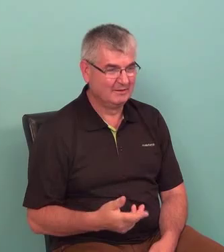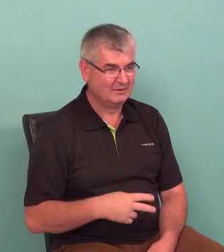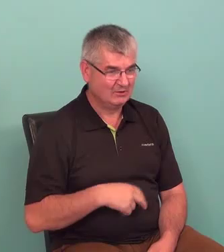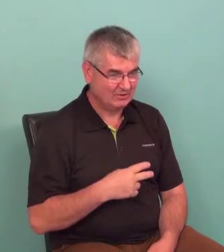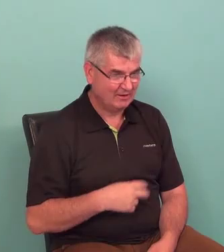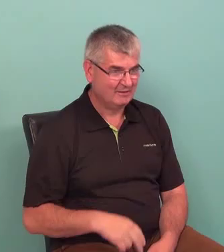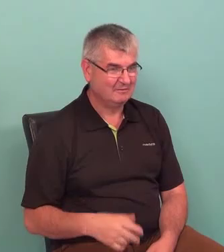"Krzyżacy"